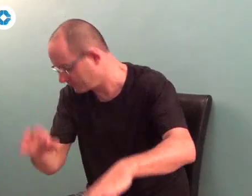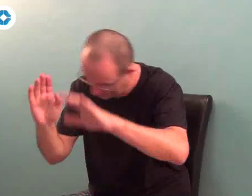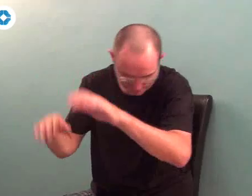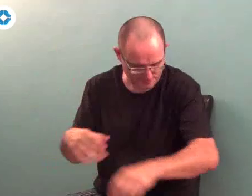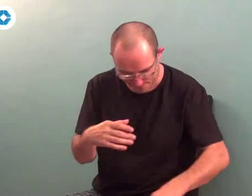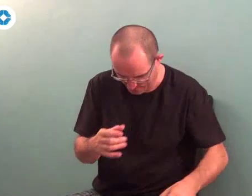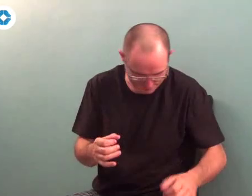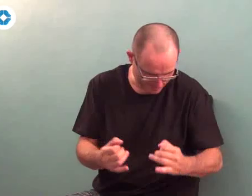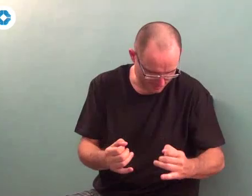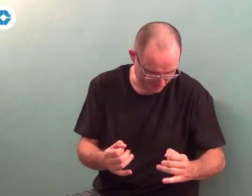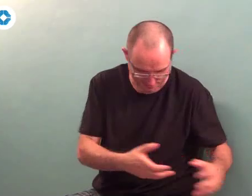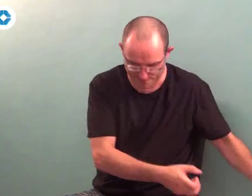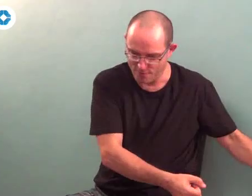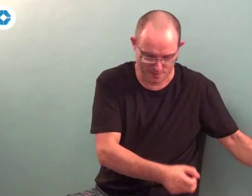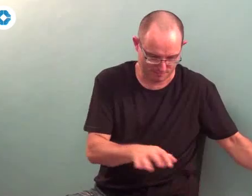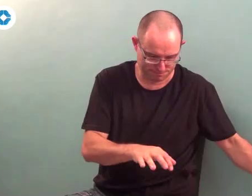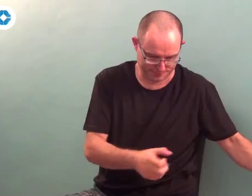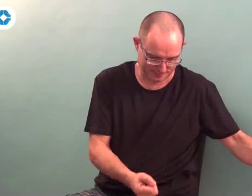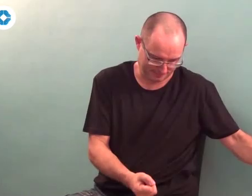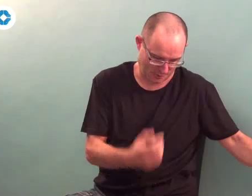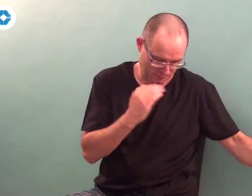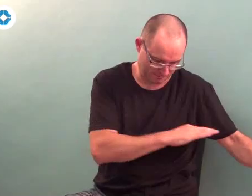Przymierza się do gruszek. Jest mały, ale chce ukraść cały kosz pełen gruszek.